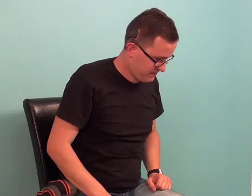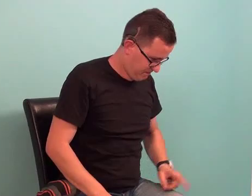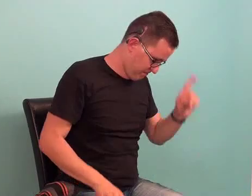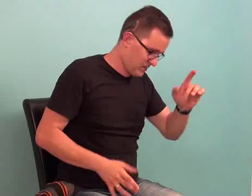Dobra.